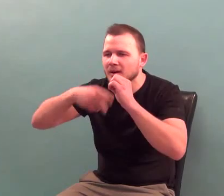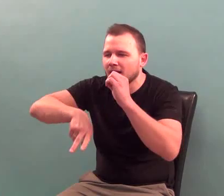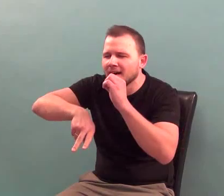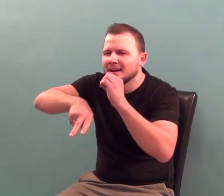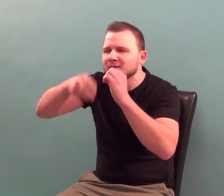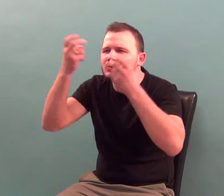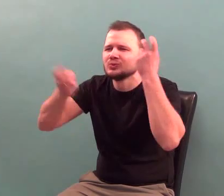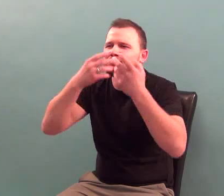Patrzy od dołu do góry, szuka.